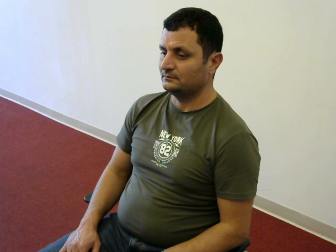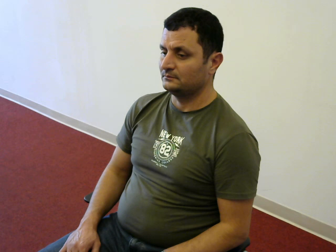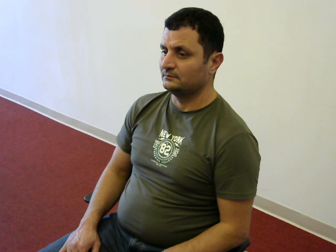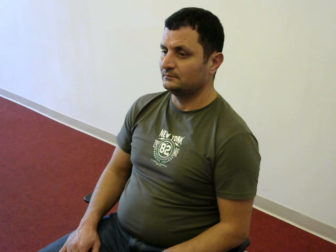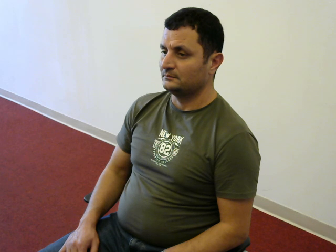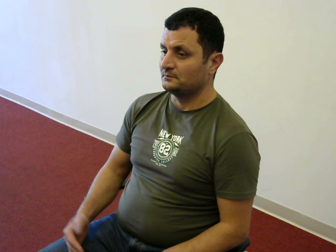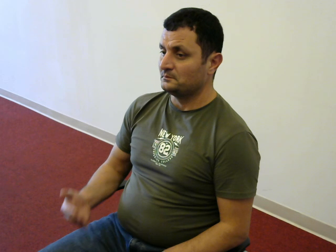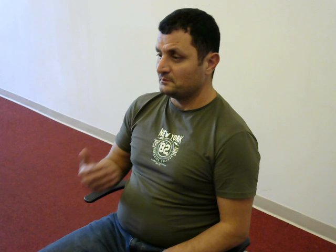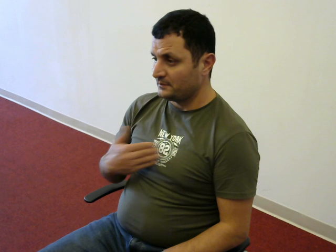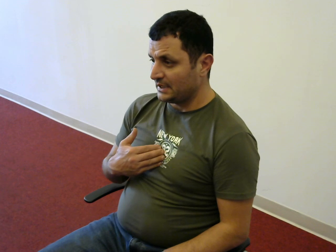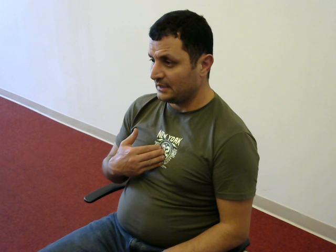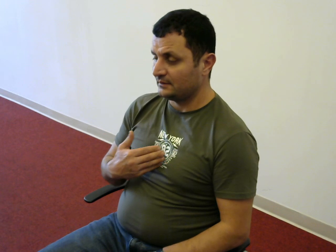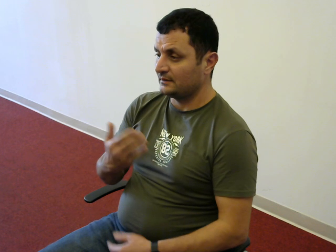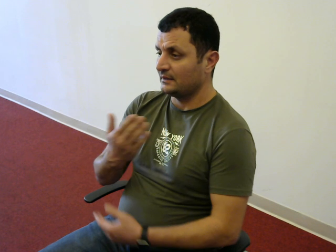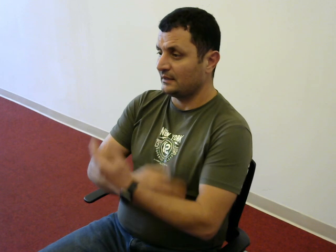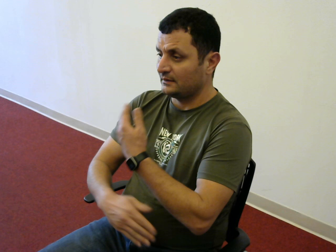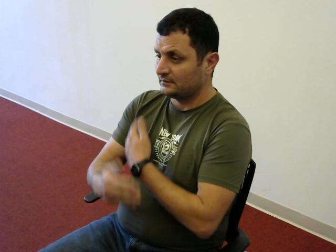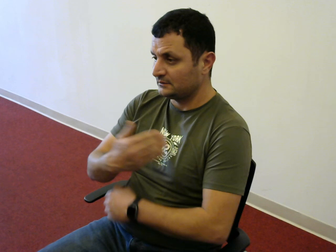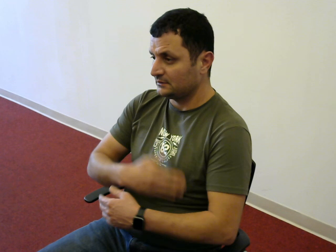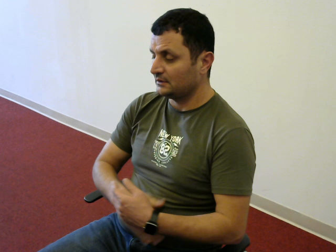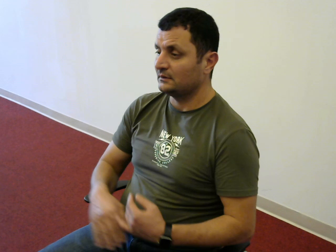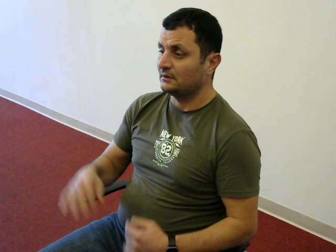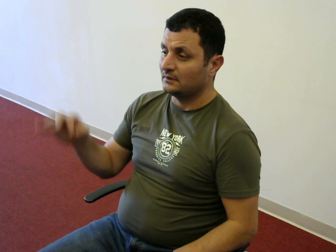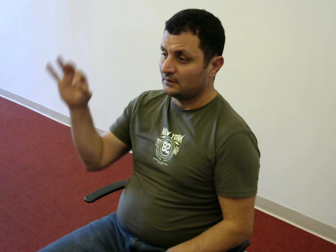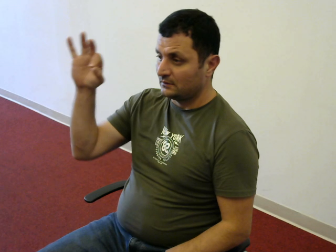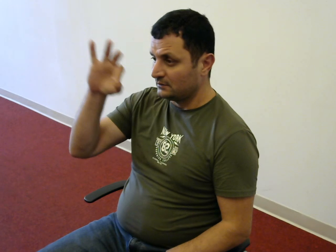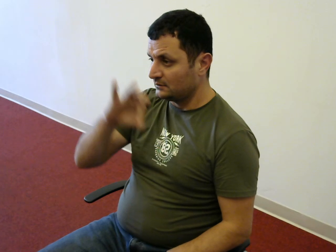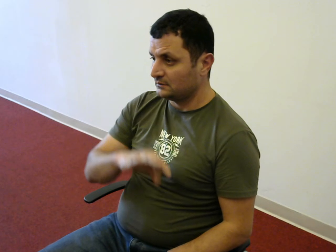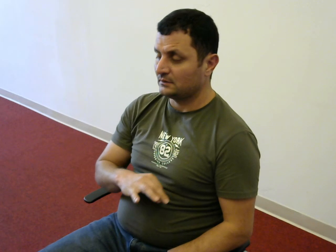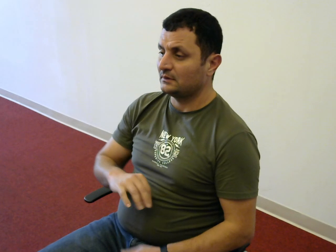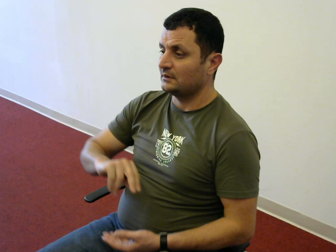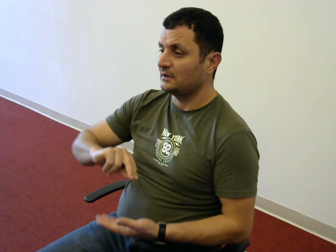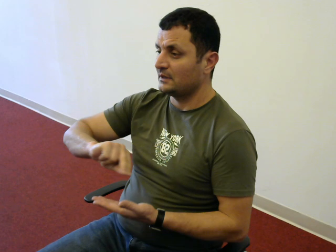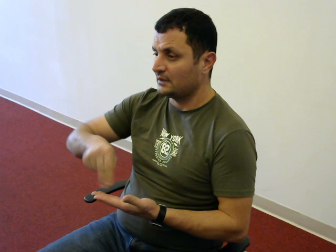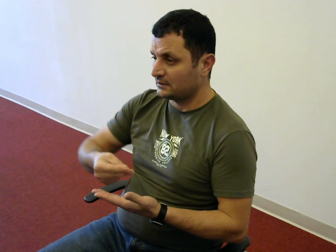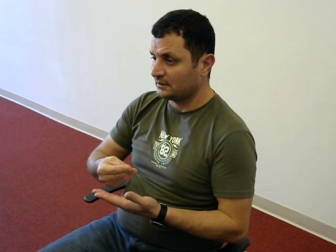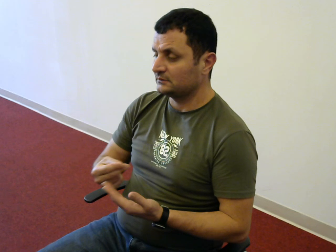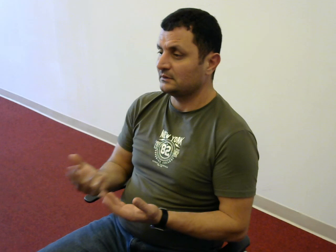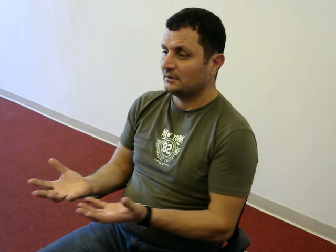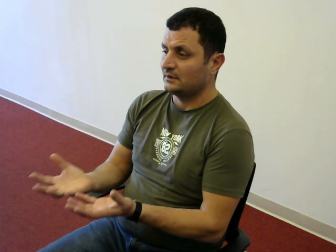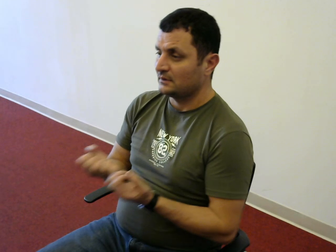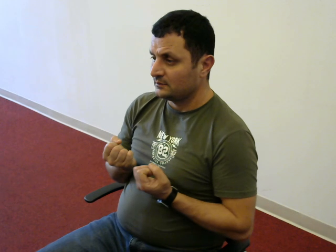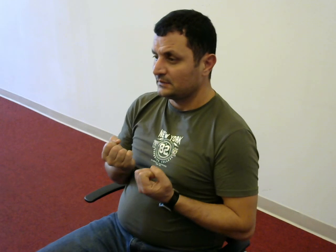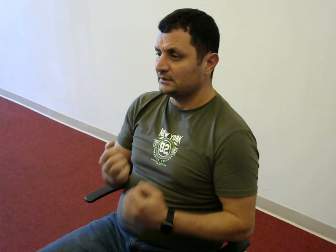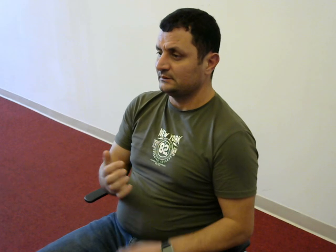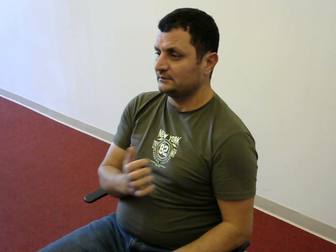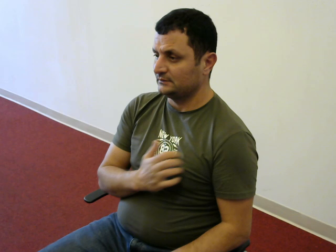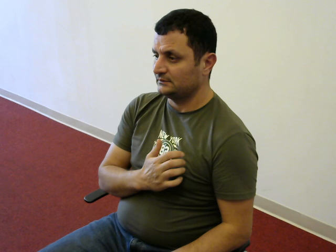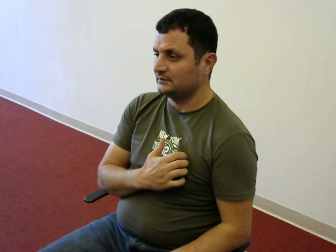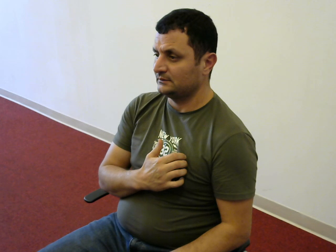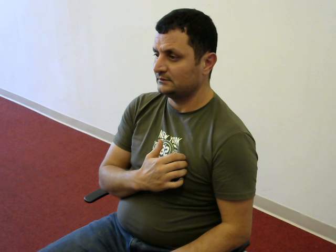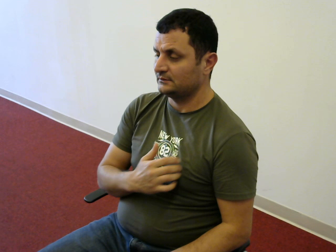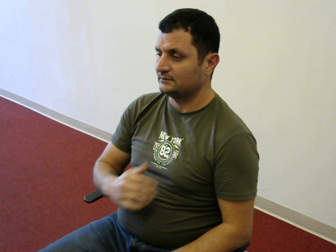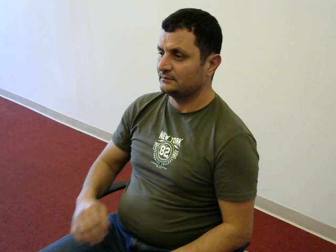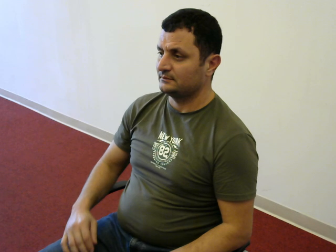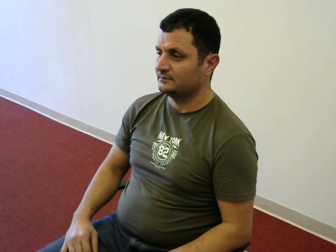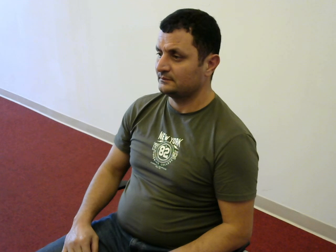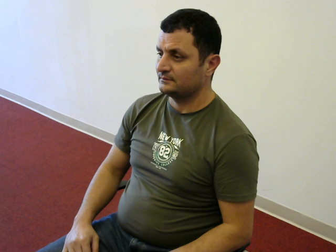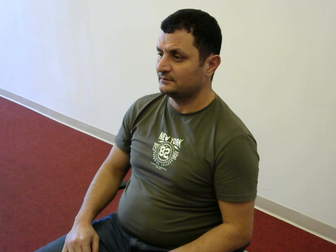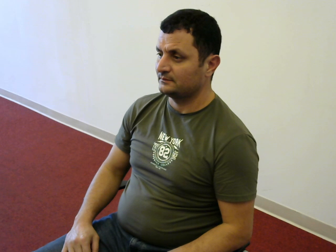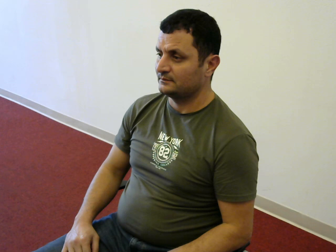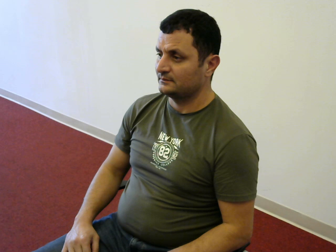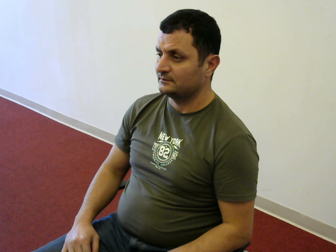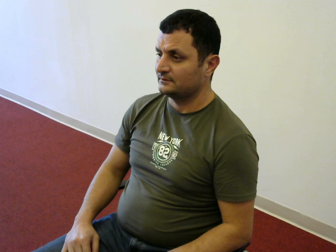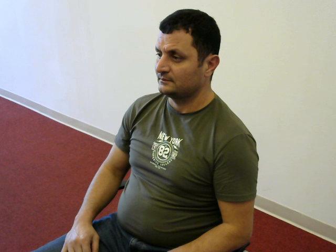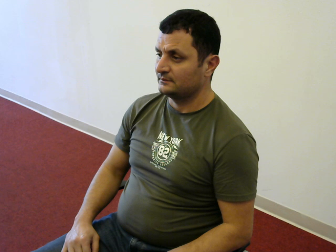Mən əlillik haqqında arayış almaq istəyirəm